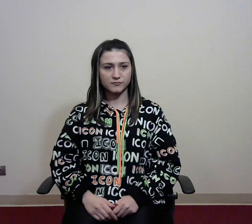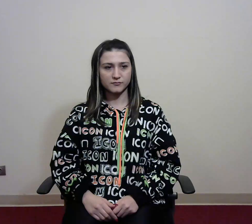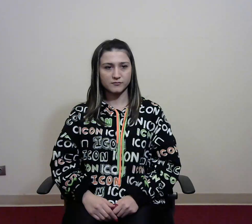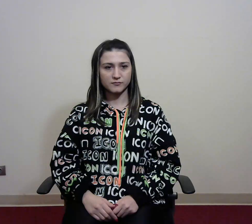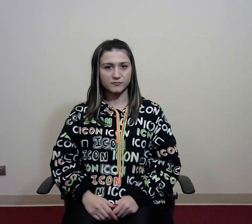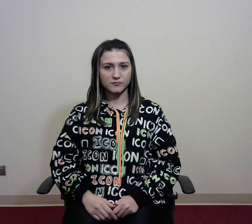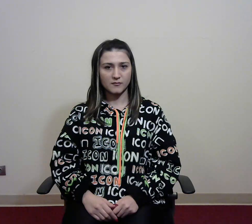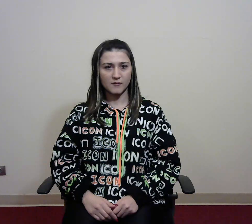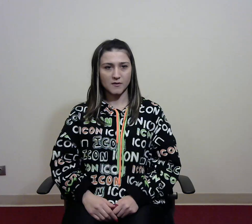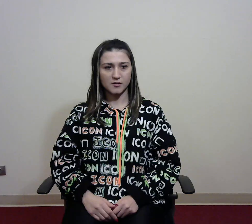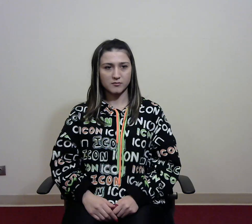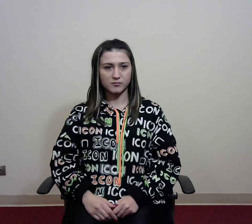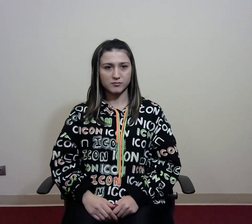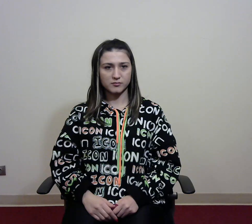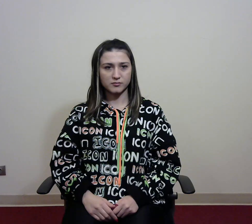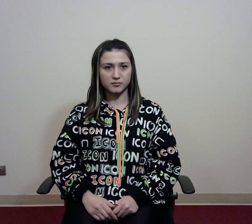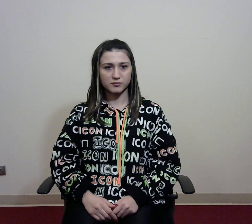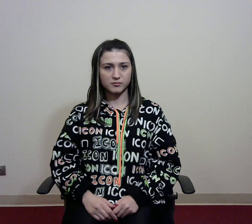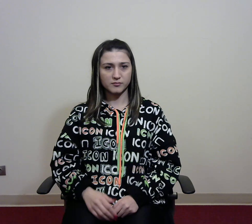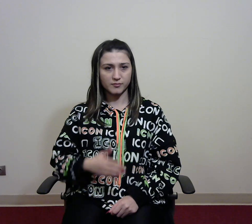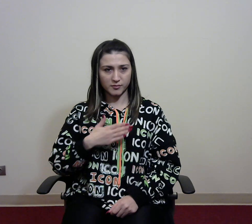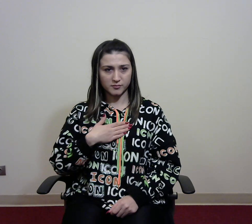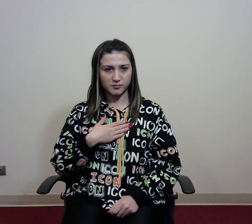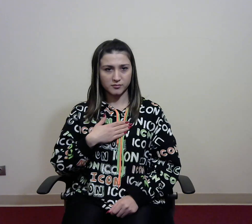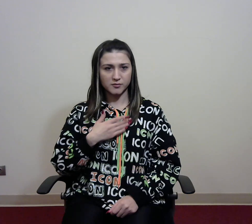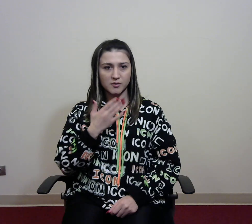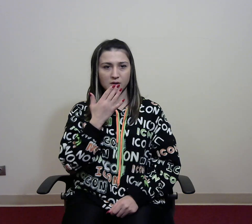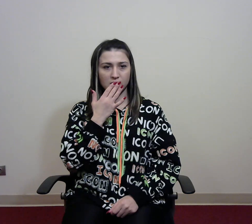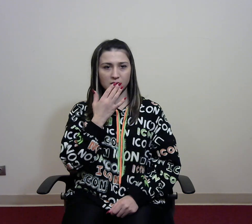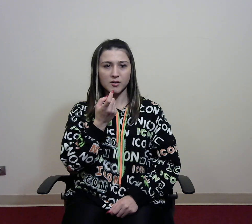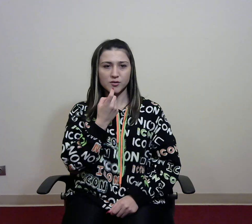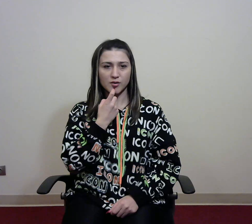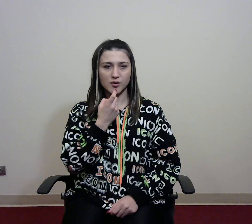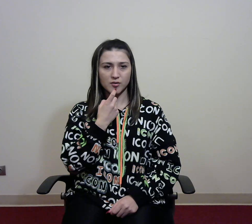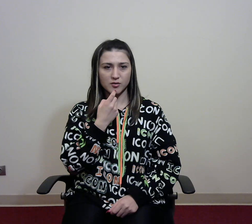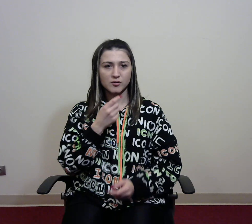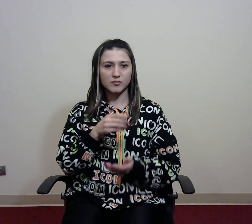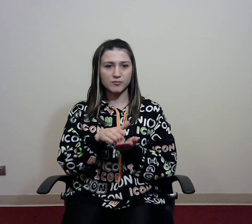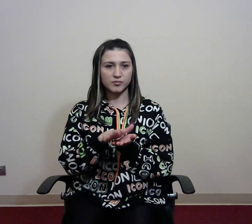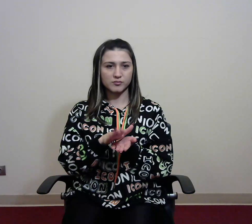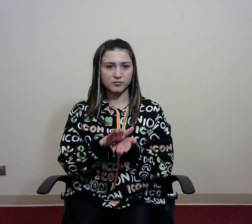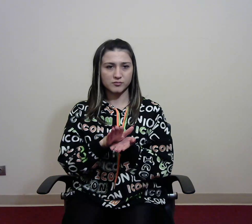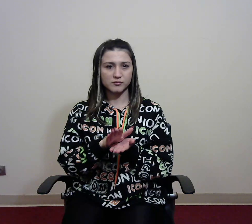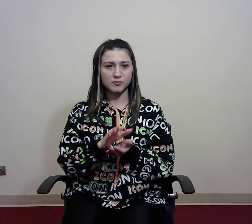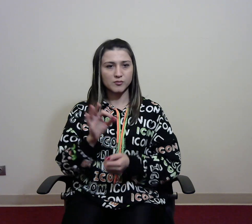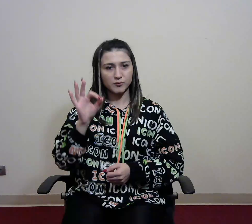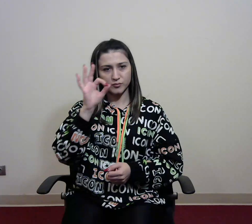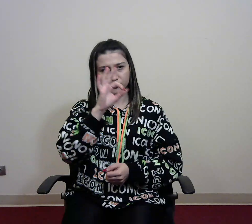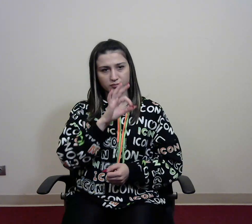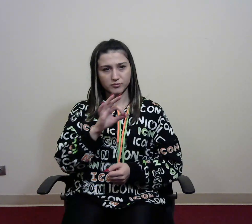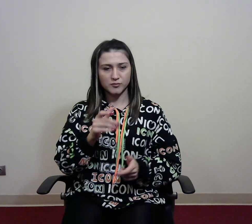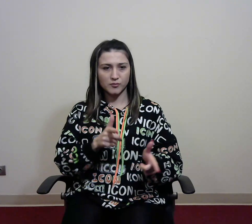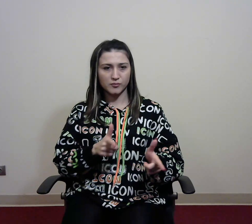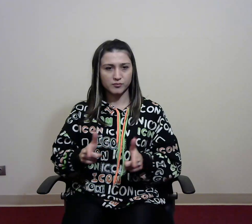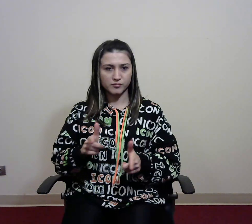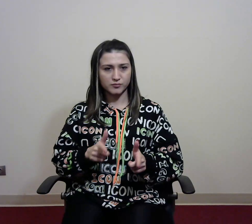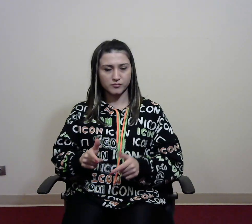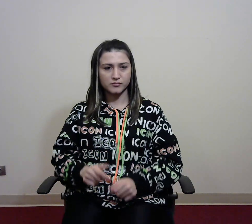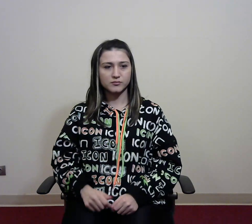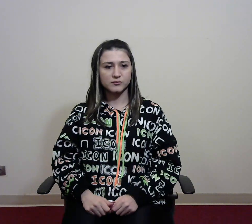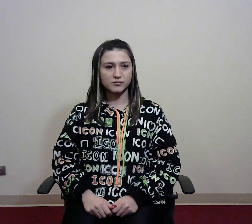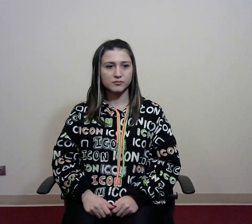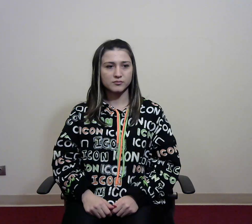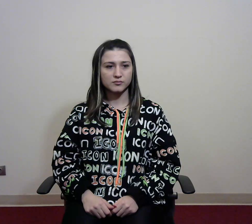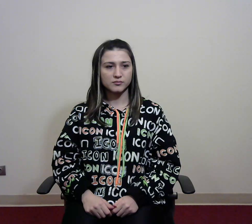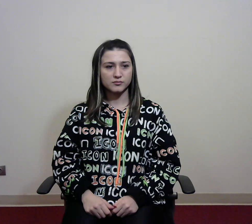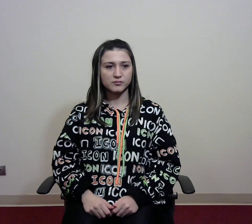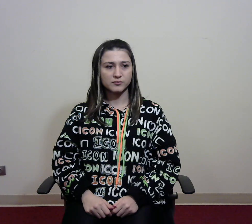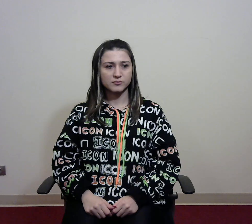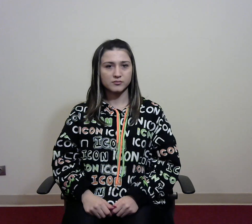Mən xarici dil diplom üçün hazırlaşıram